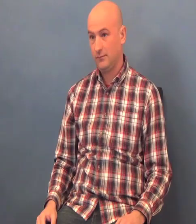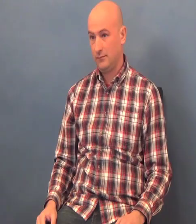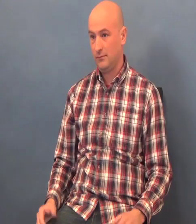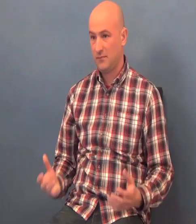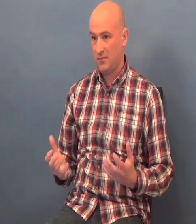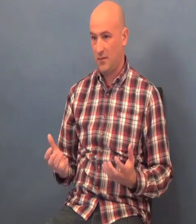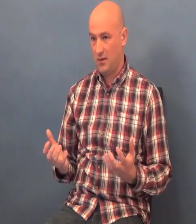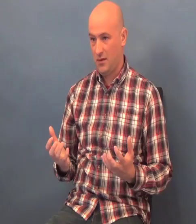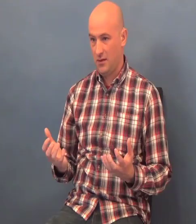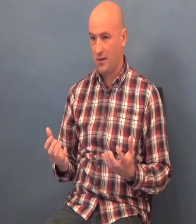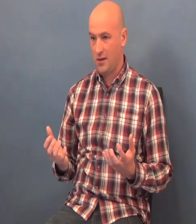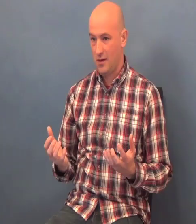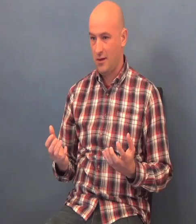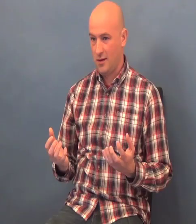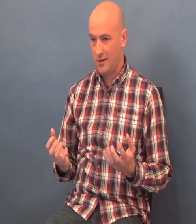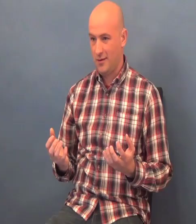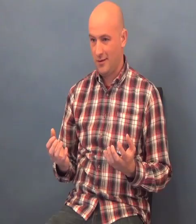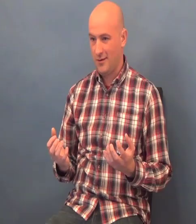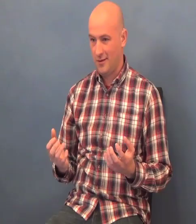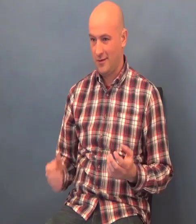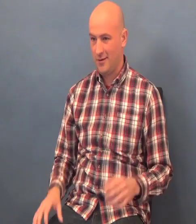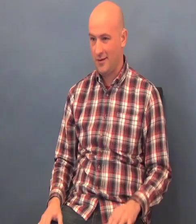Chętny?